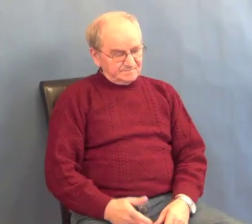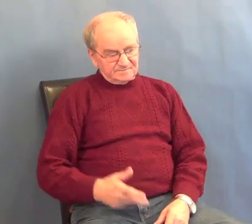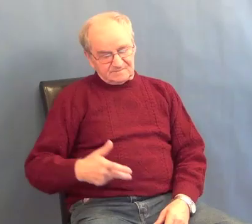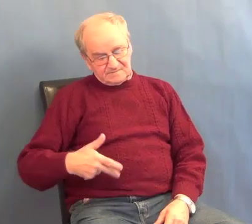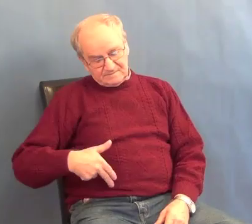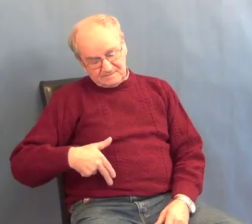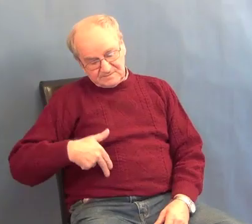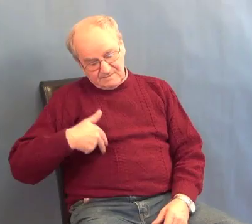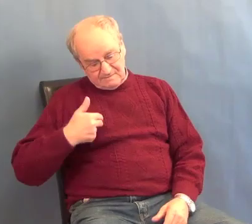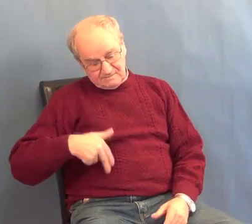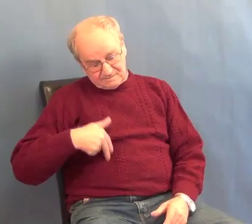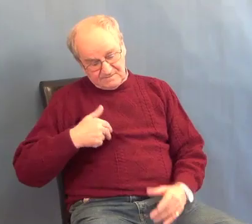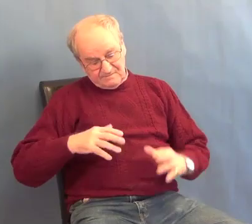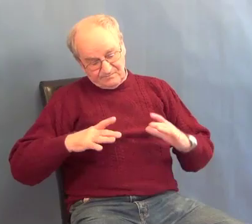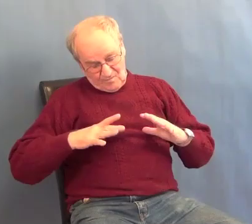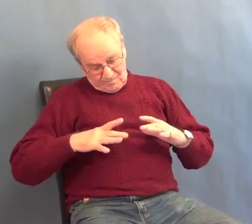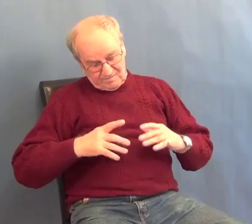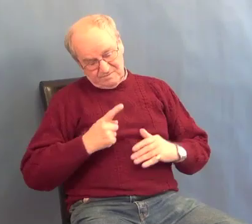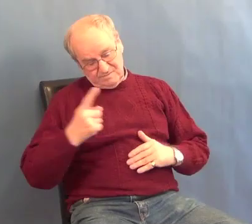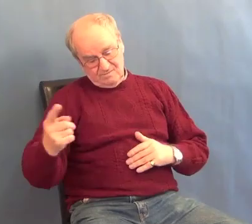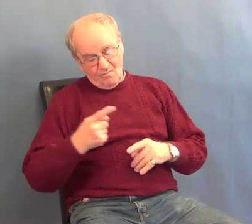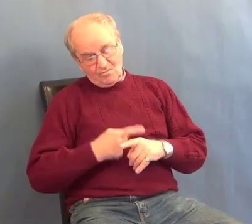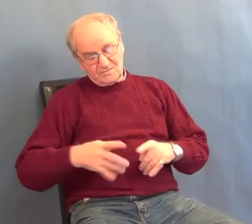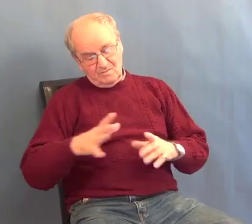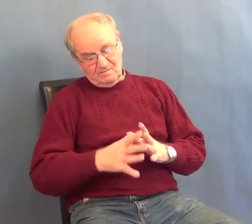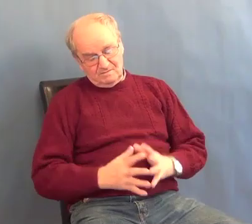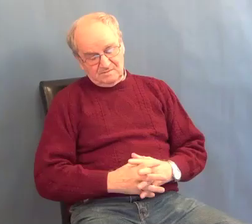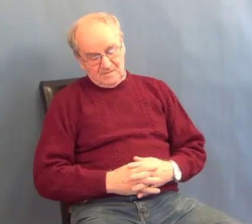W niedzielę mam wolne, idę do kościoła.